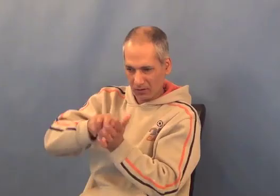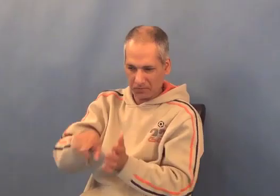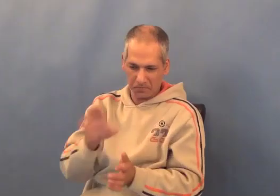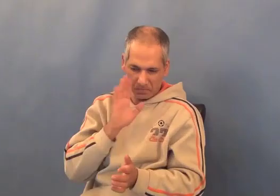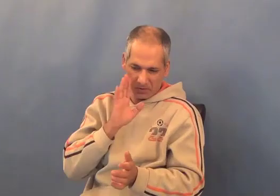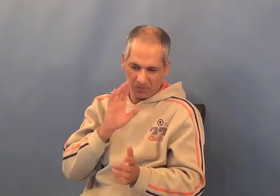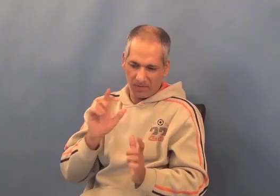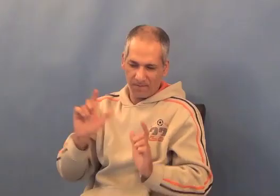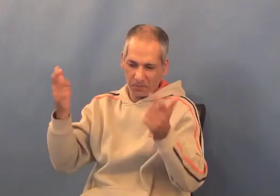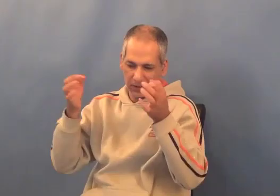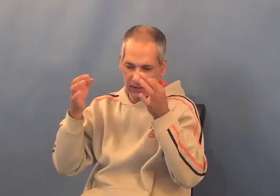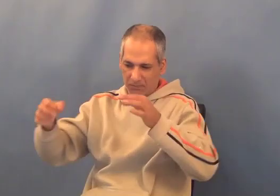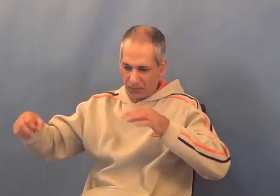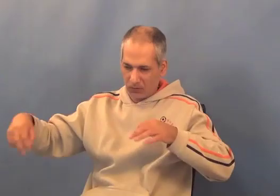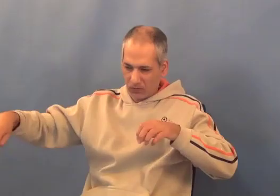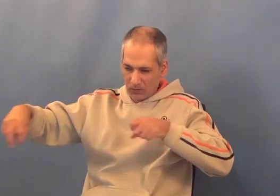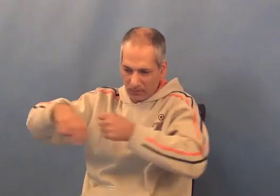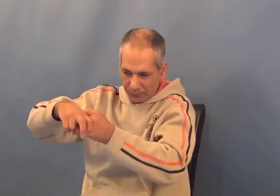Podobnie do wypadku samochodowego, kiedy samochód uderza w kogoś.